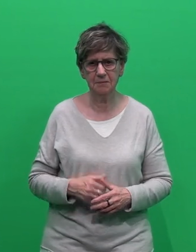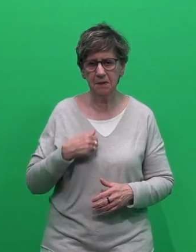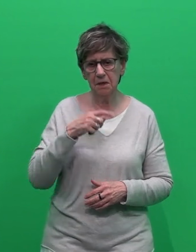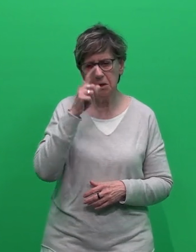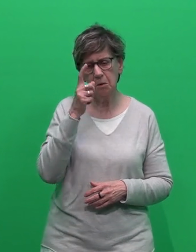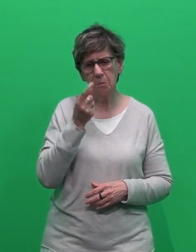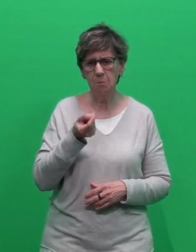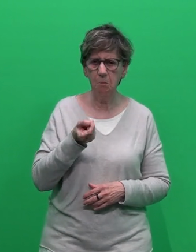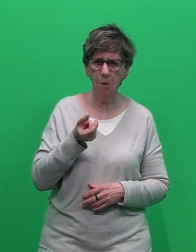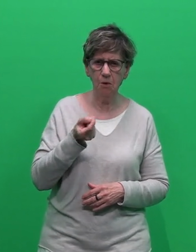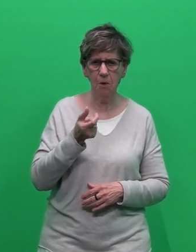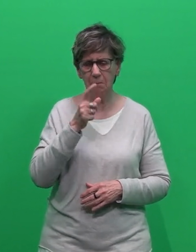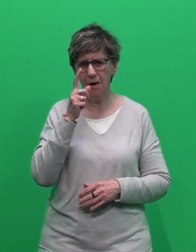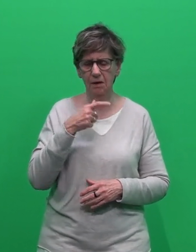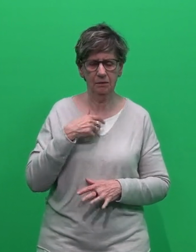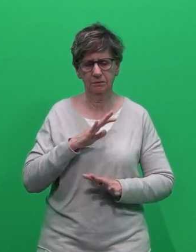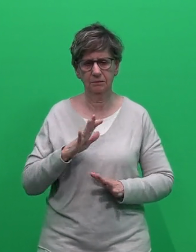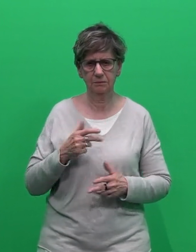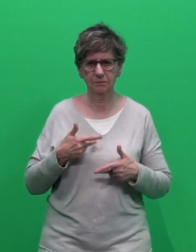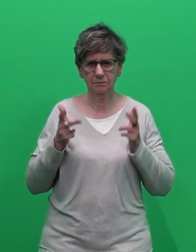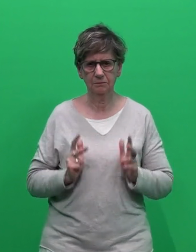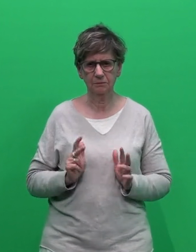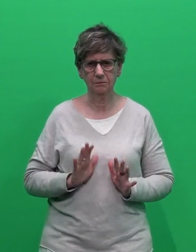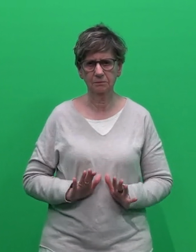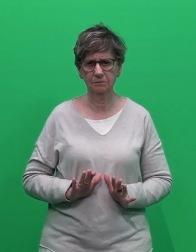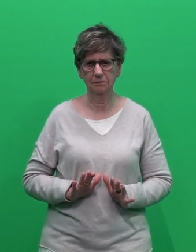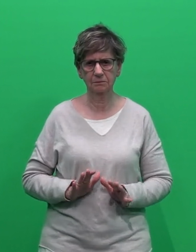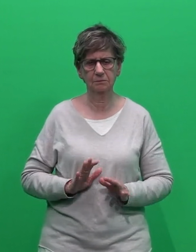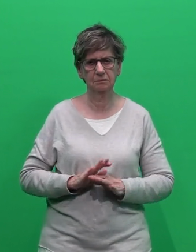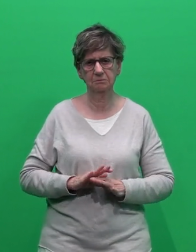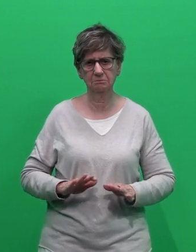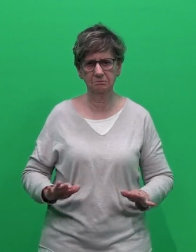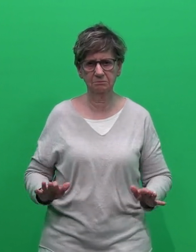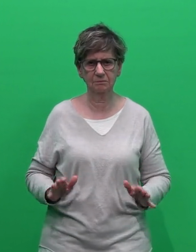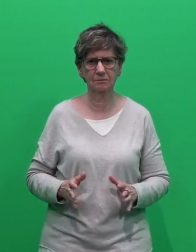Estic una mica marejada, però quan em marejo sec i ja està.